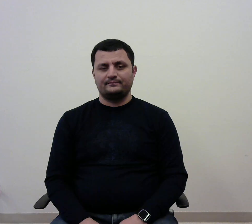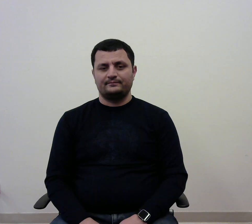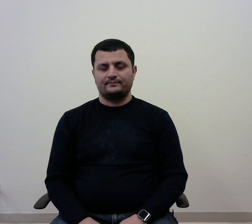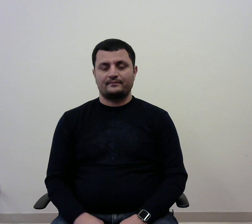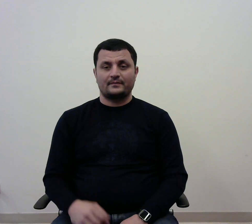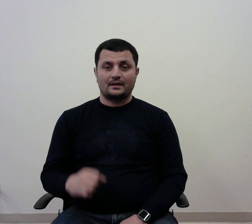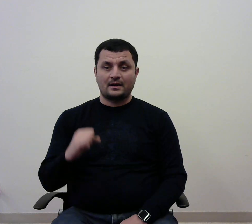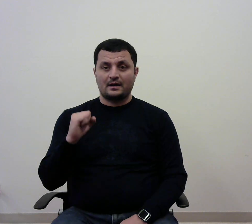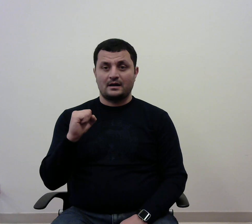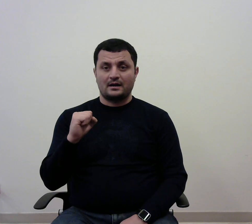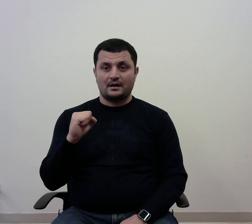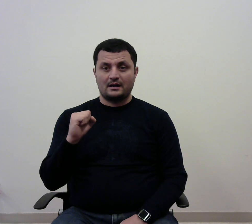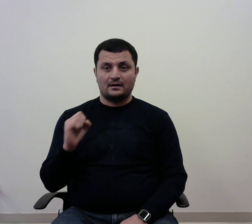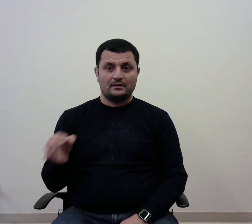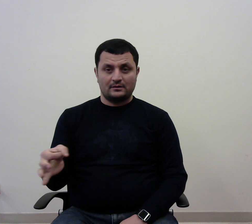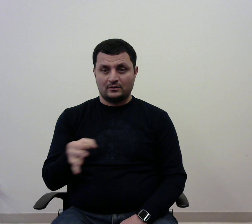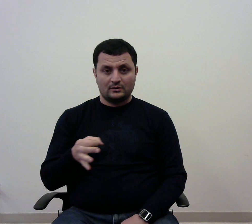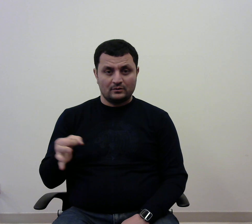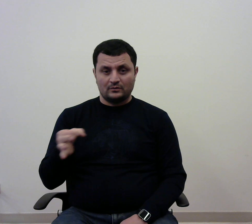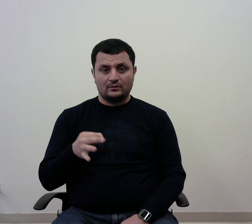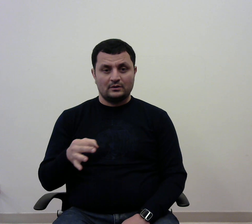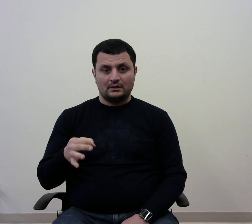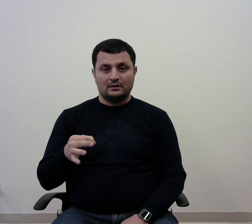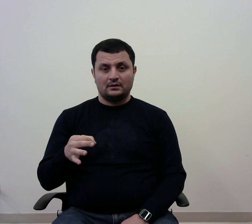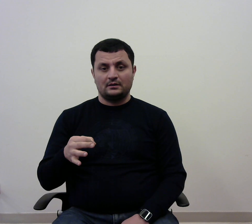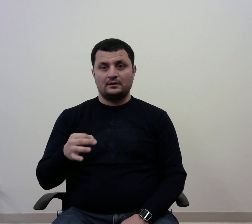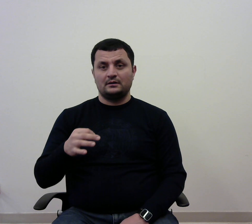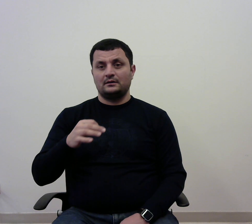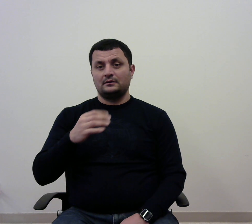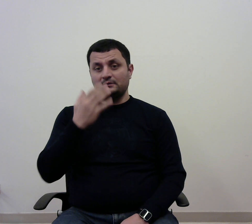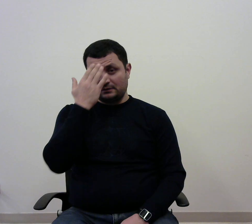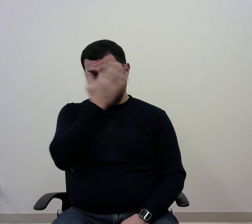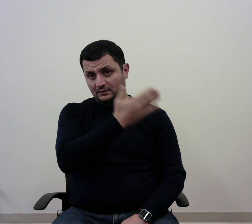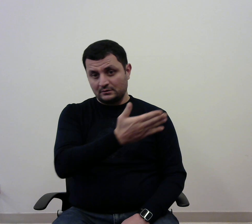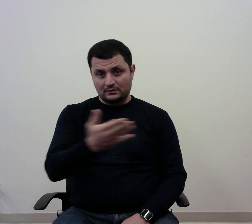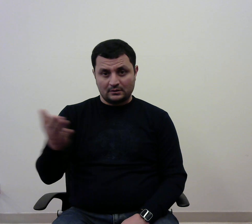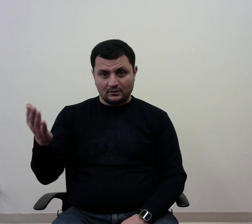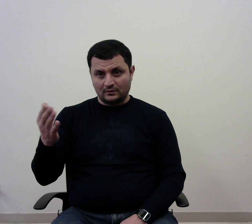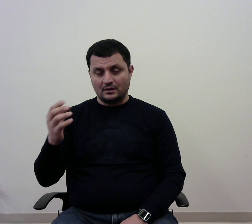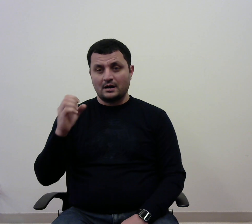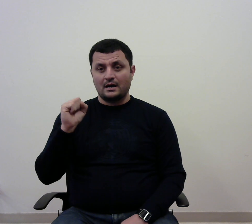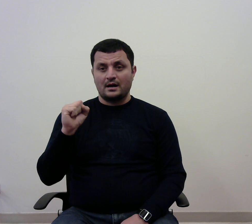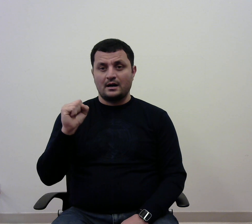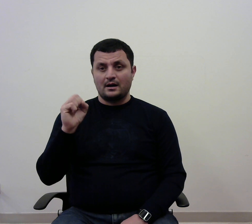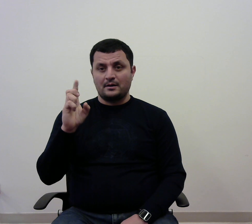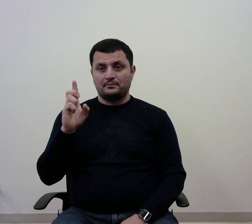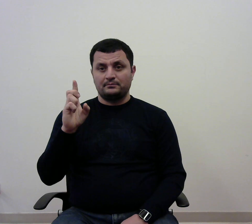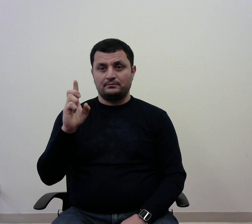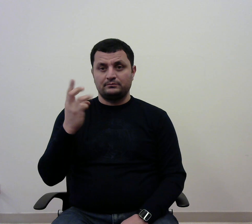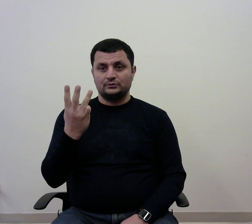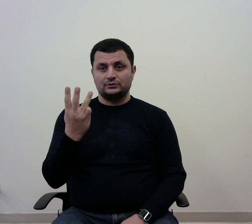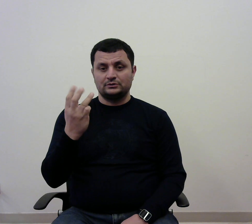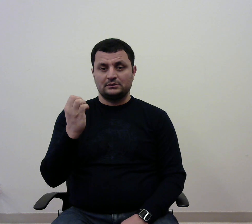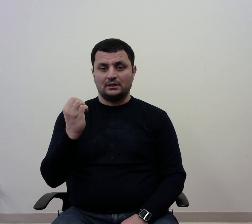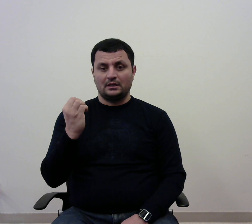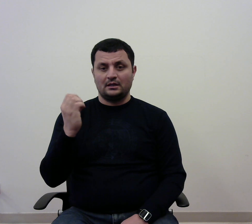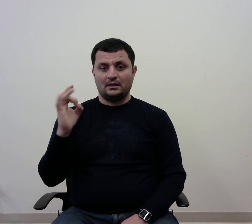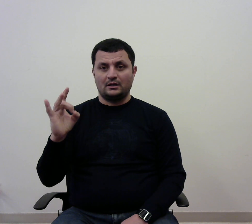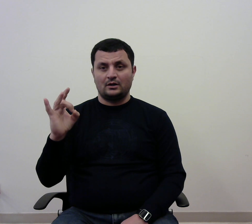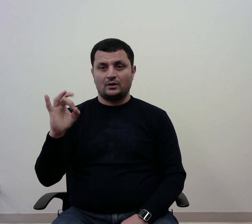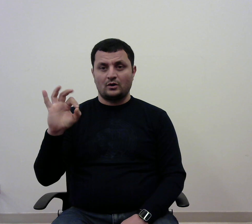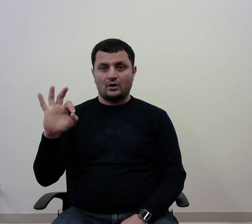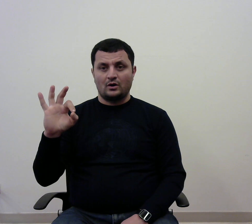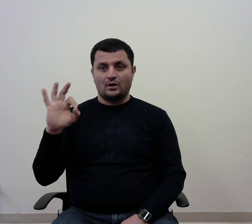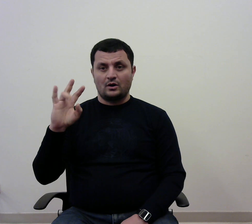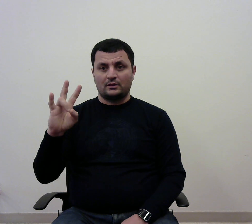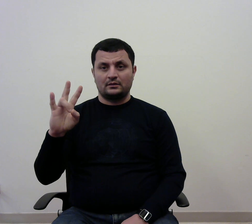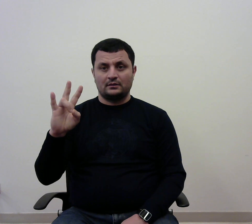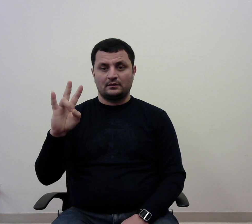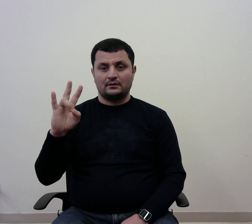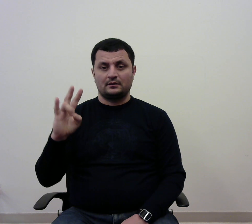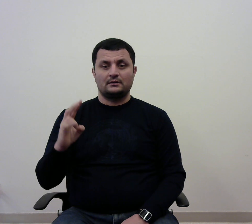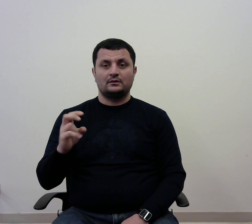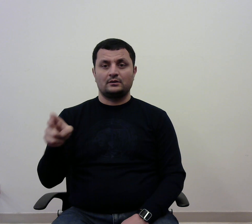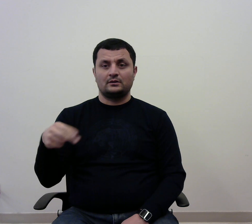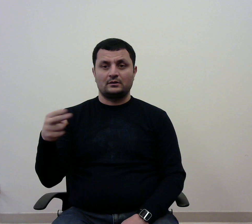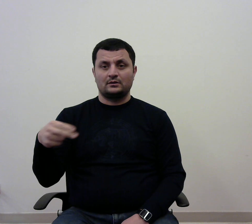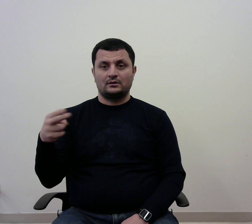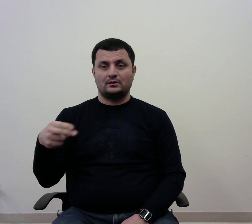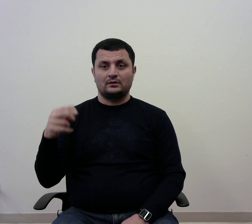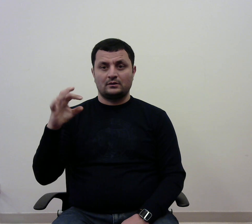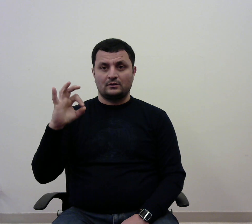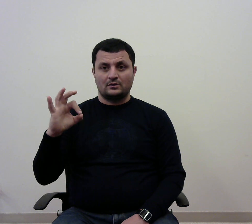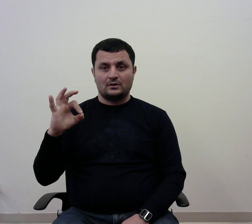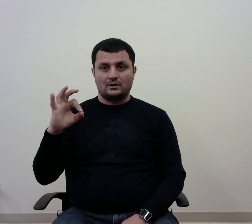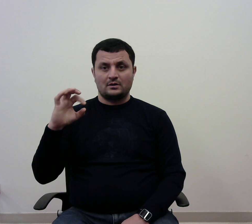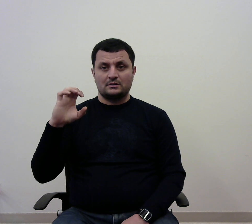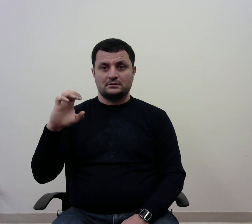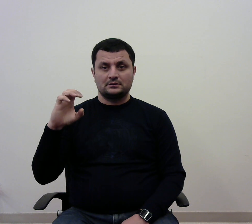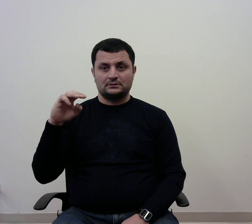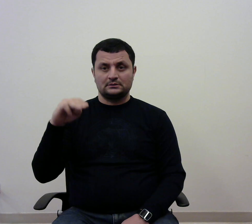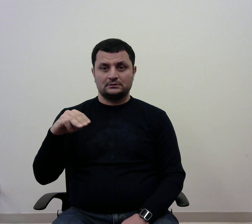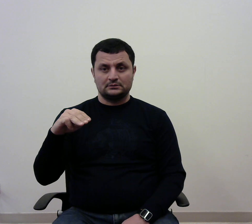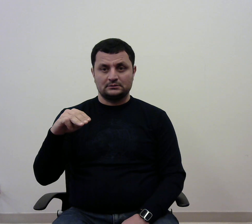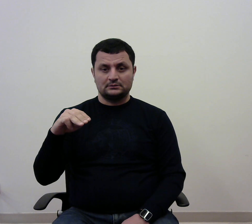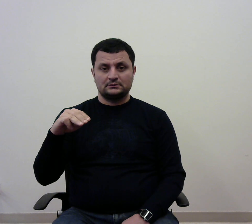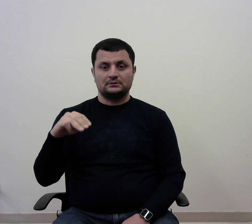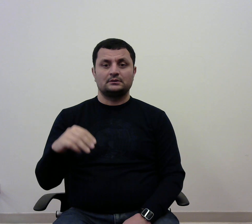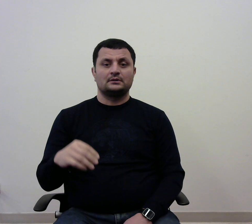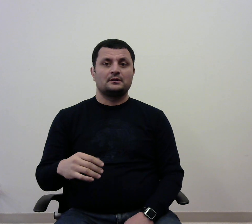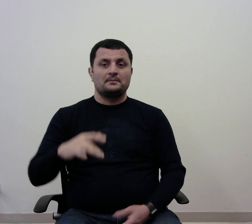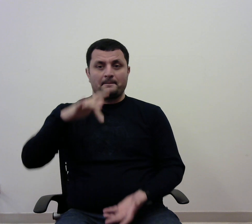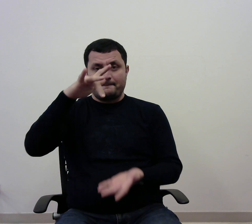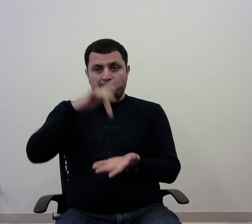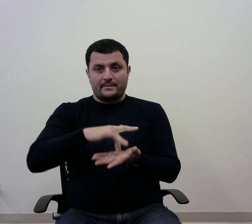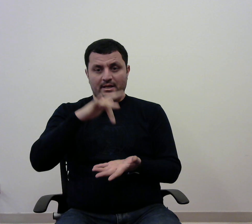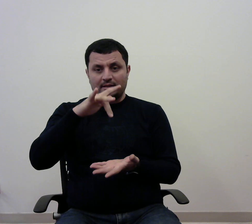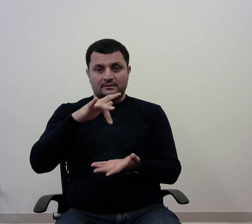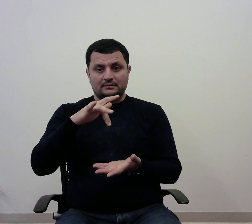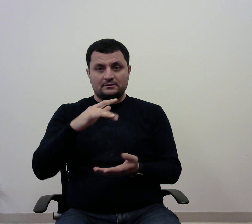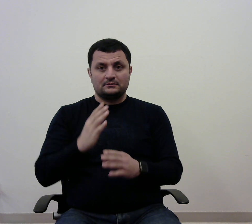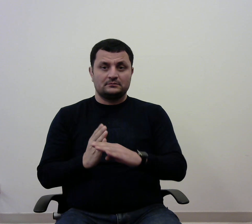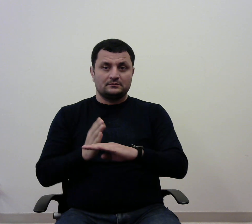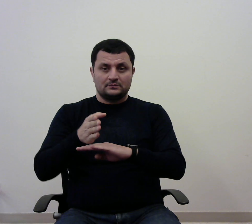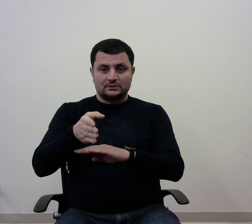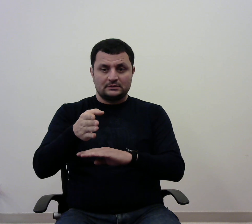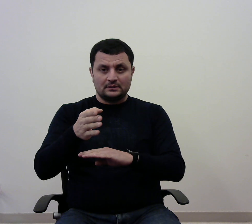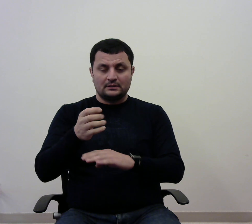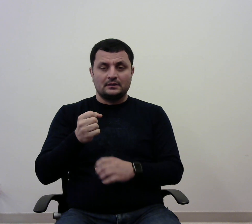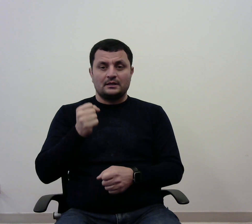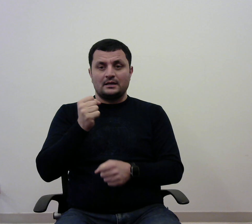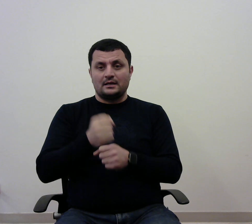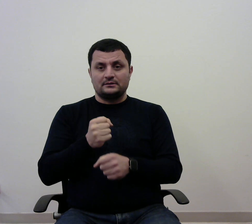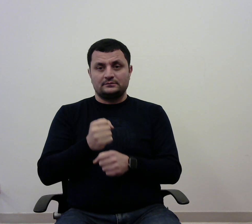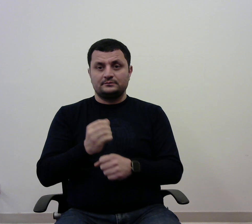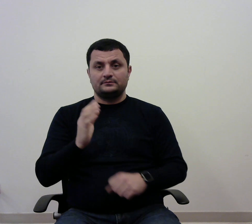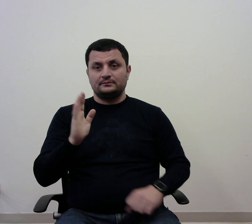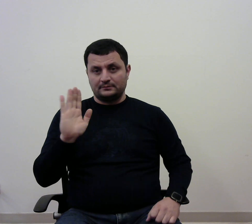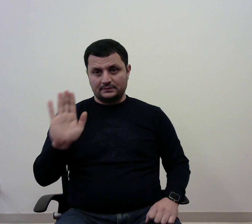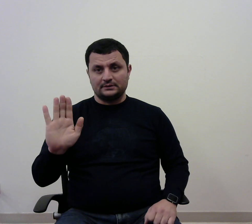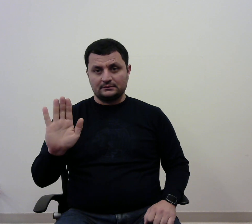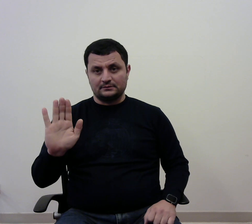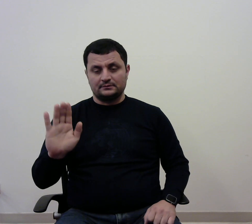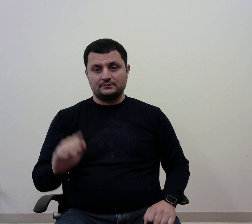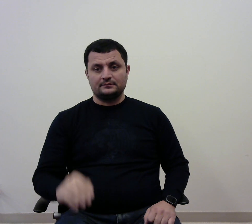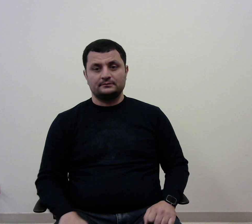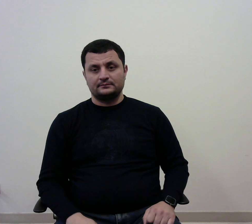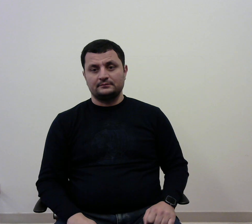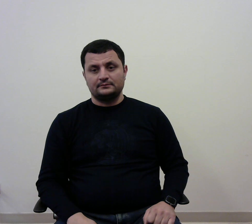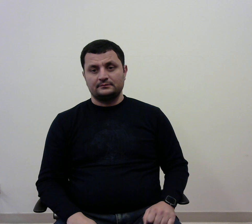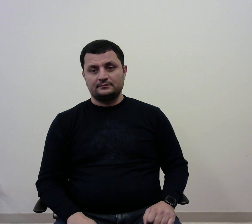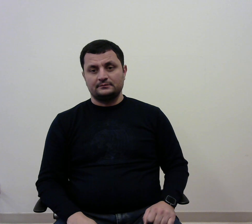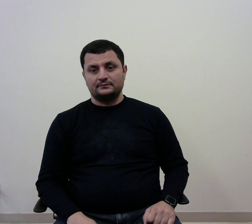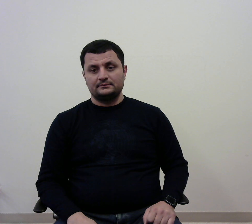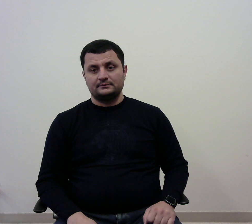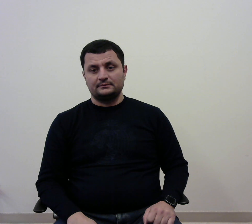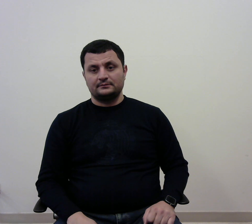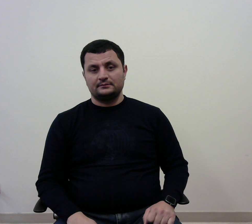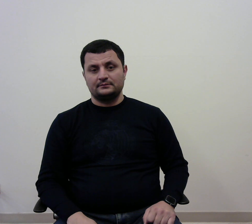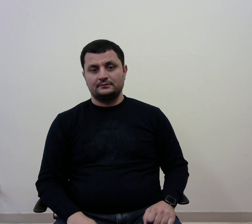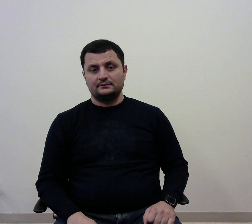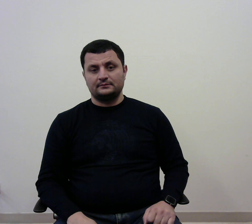Abşeron rayon sakinləri isə Abşeron DOST Mərkəzinə müraciət etməlidir